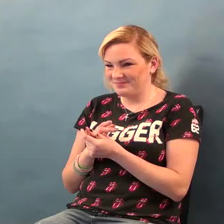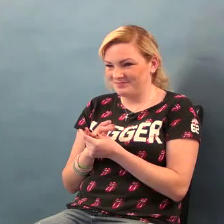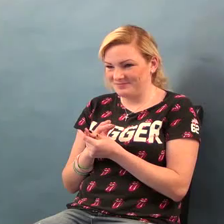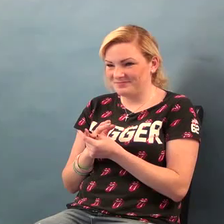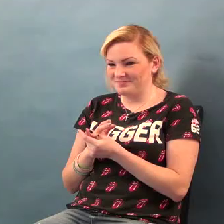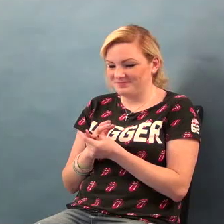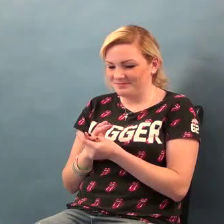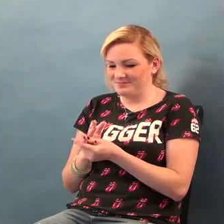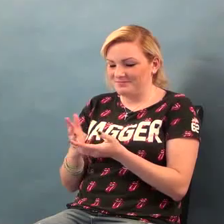Również.